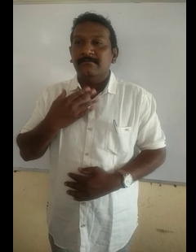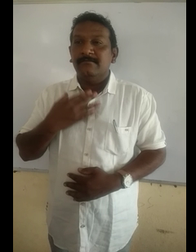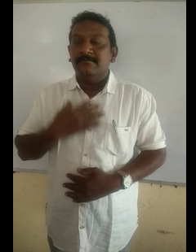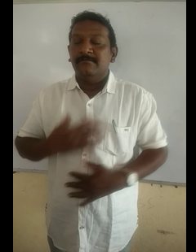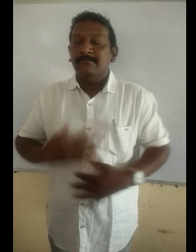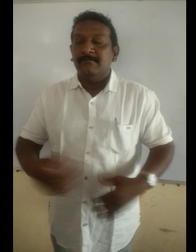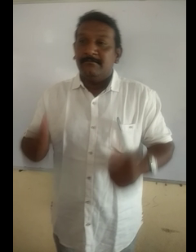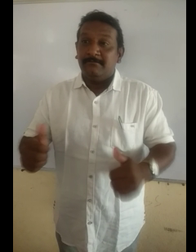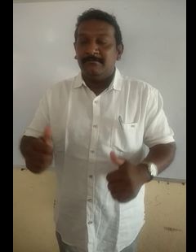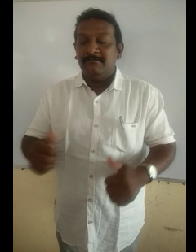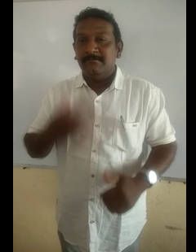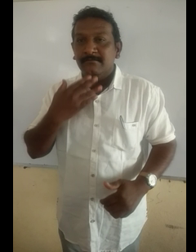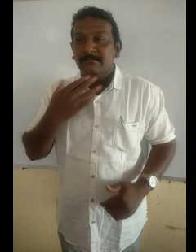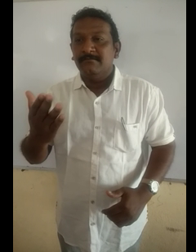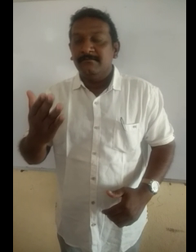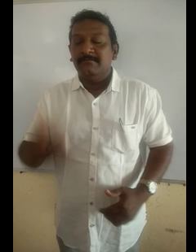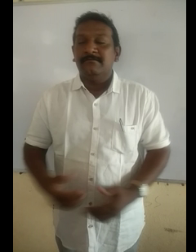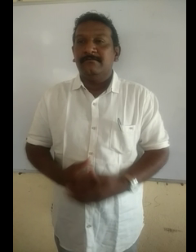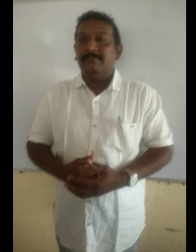i am fine. thank you sir